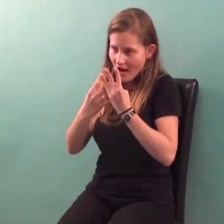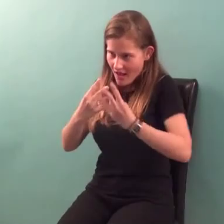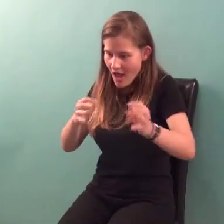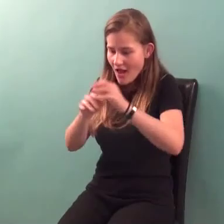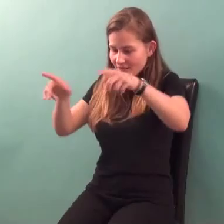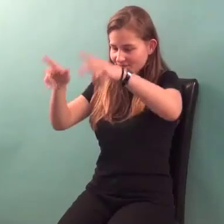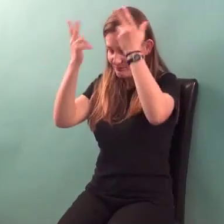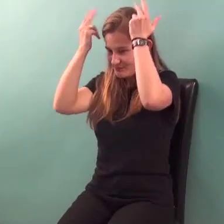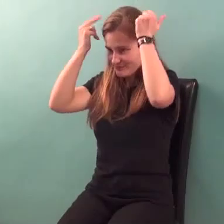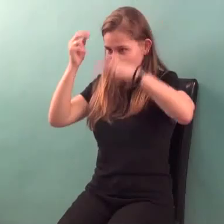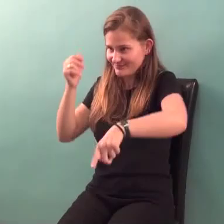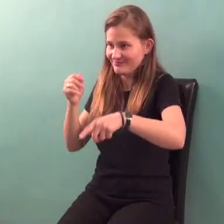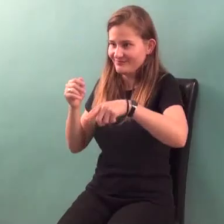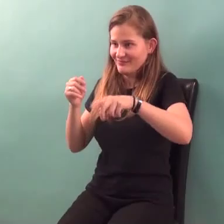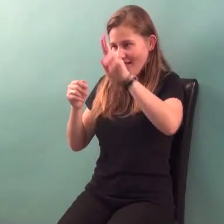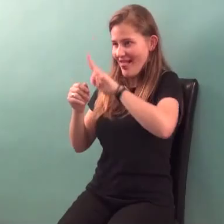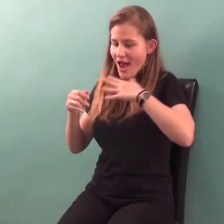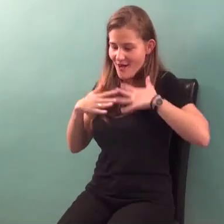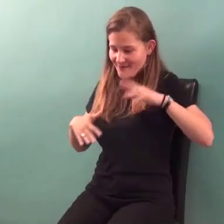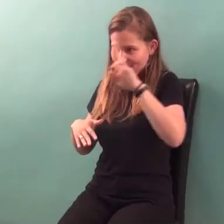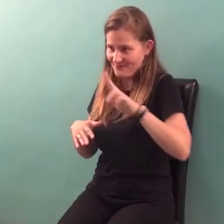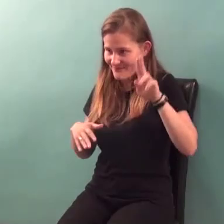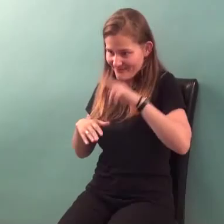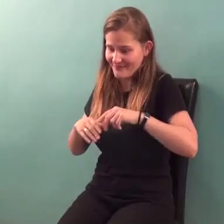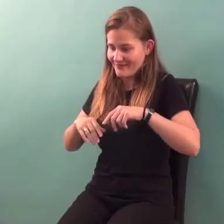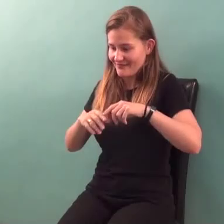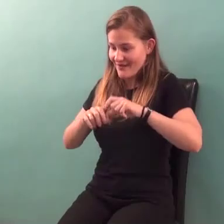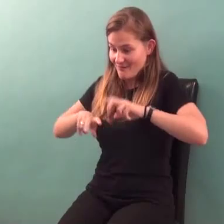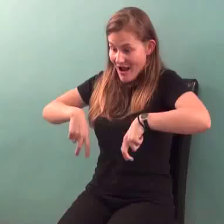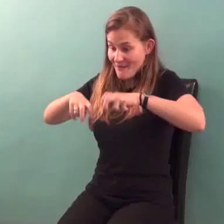Zając, ciało ma koloru niebieskiego, skacze.